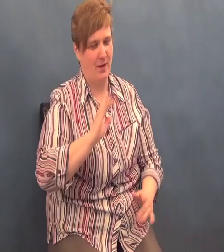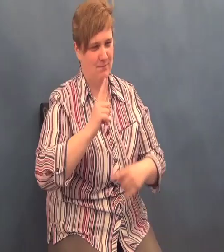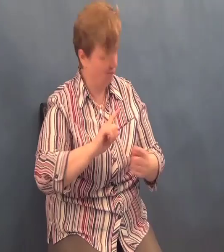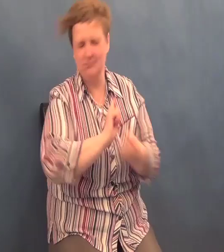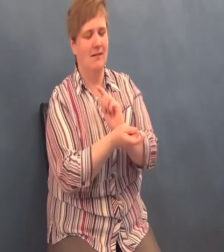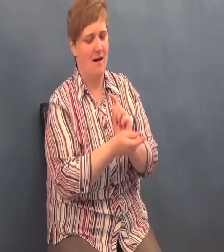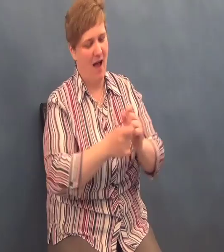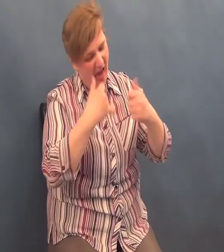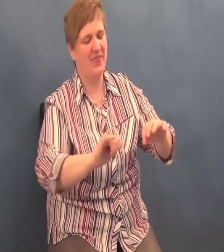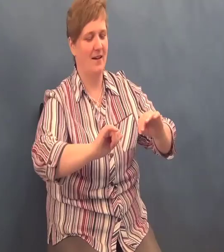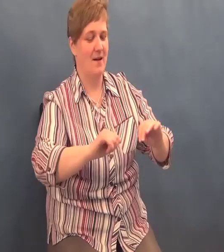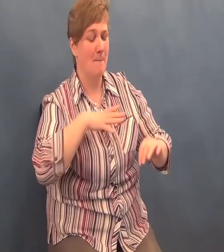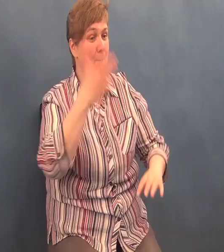Potem nagle zmiana, jest inaczej.